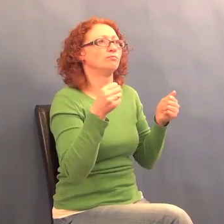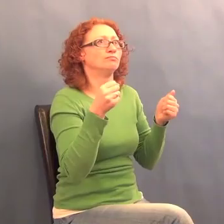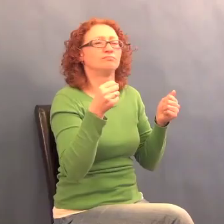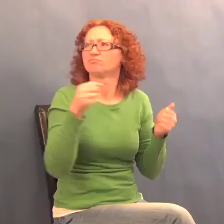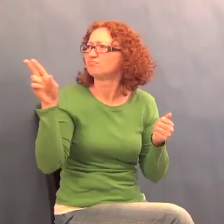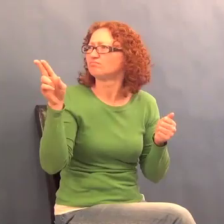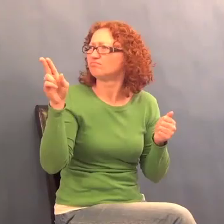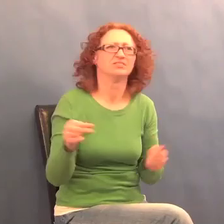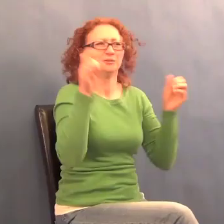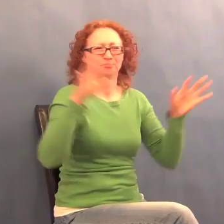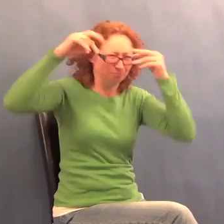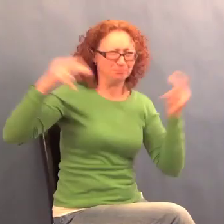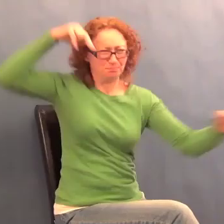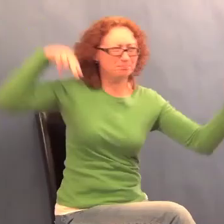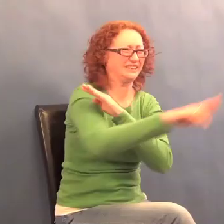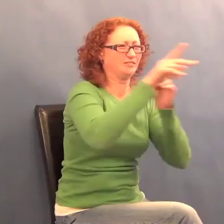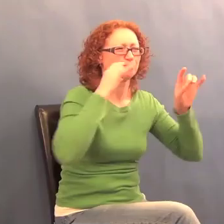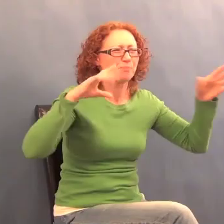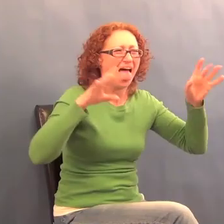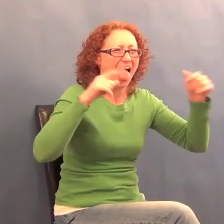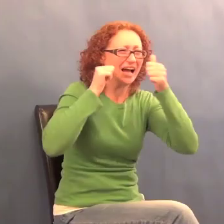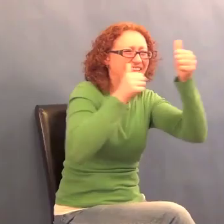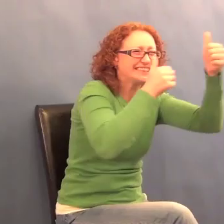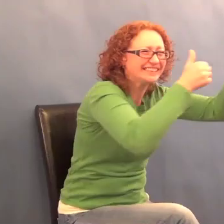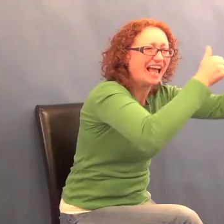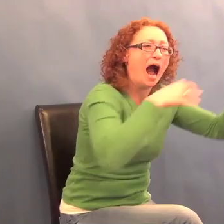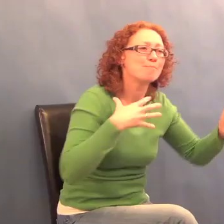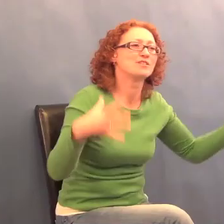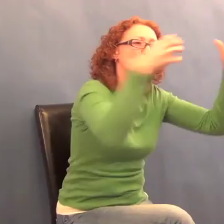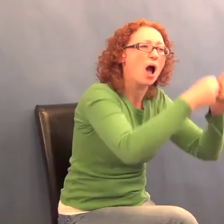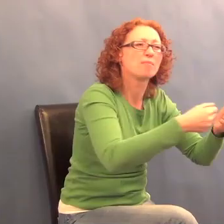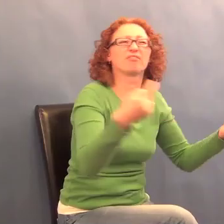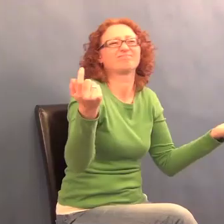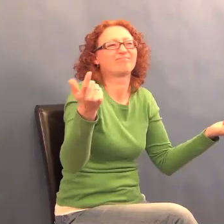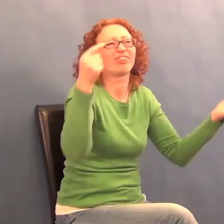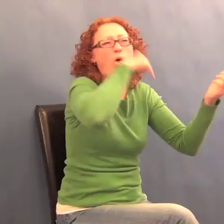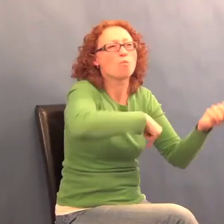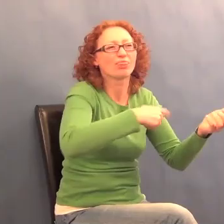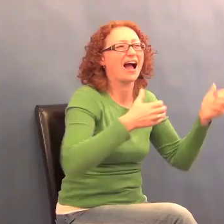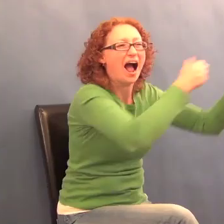Ptaszek widzi kota i ucieka jak najszybciej, a kot biegnie za ptaszkiem żeby go złapać, ale mu się nie udaje.